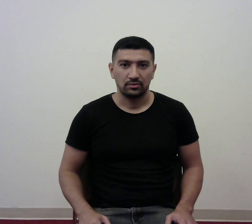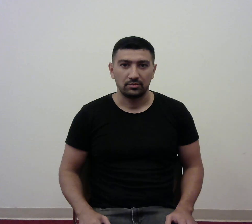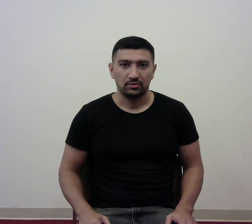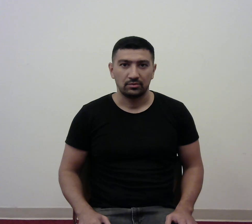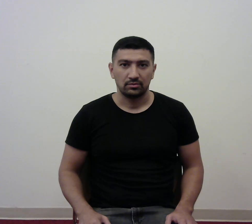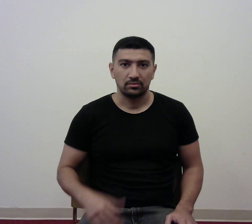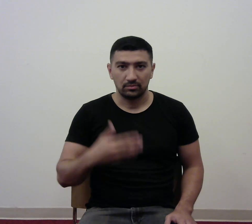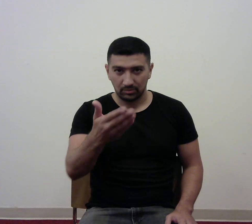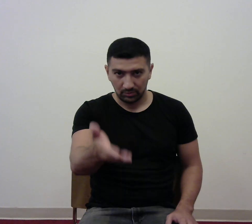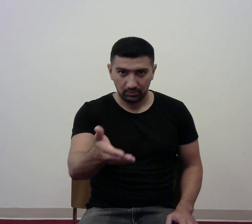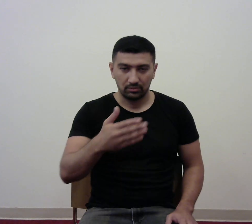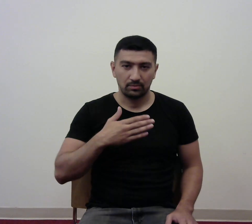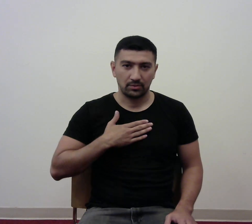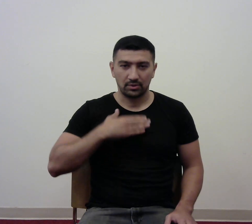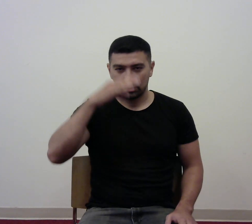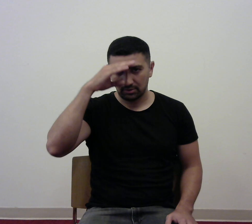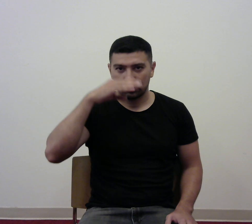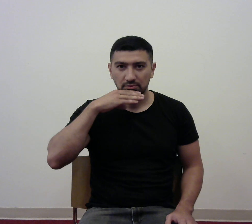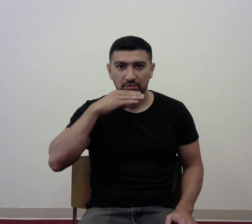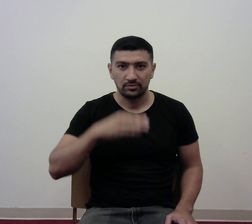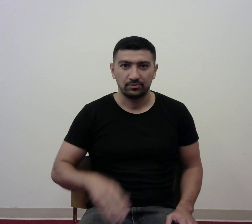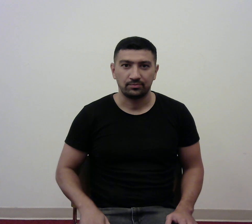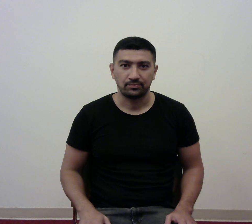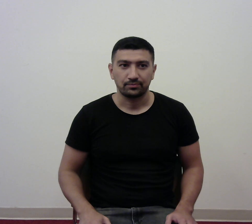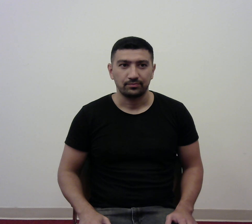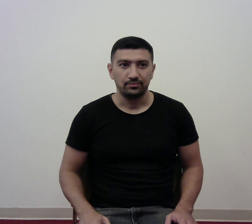Bu mənim atamdır